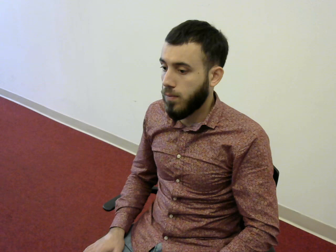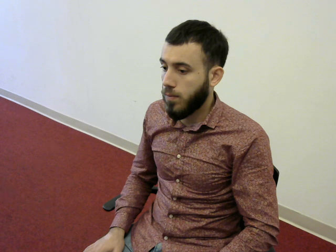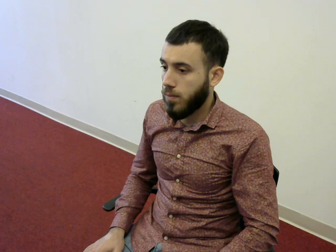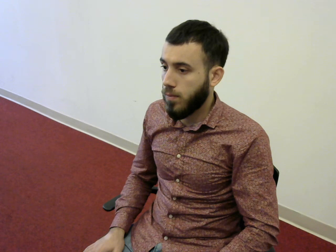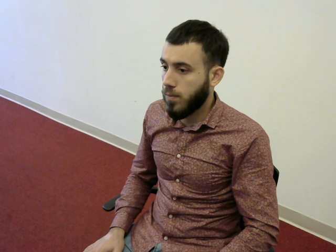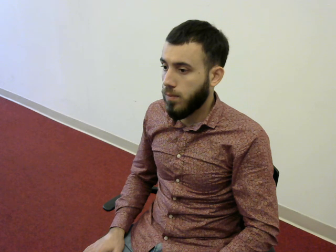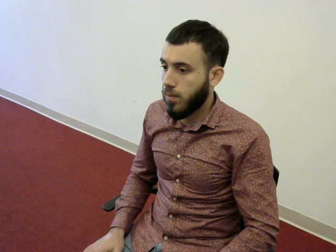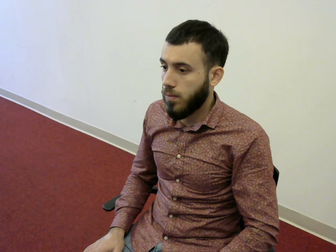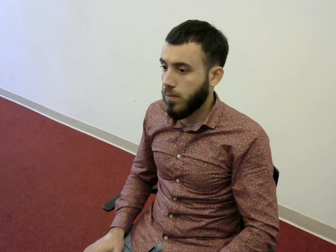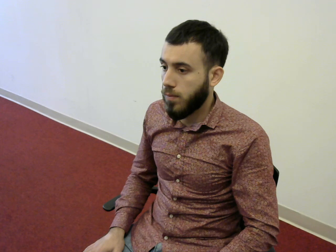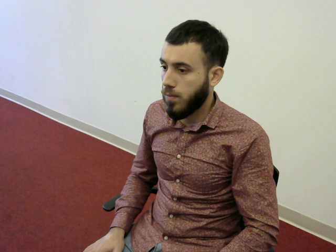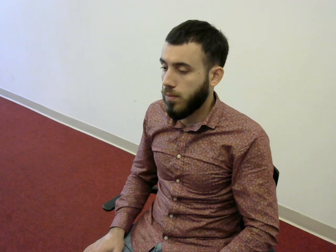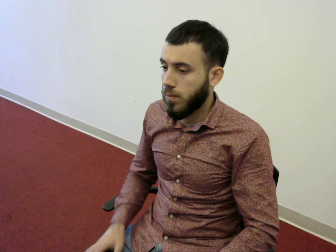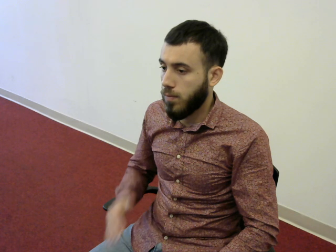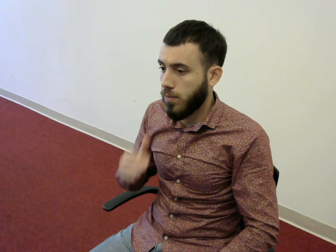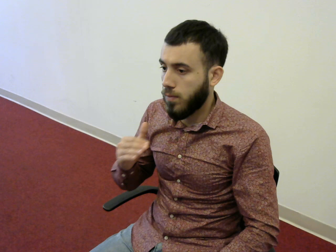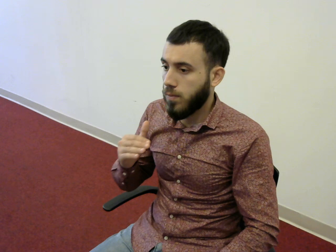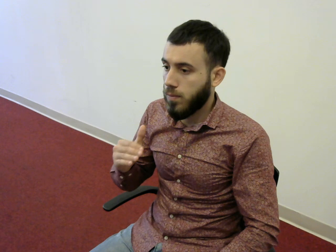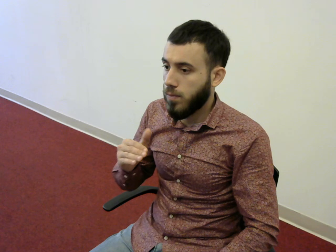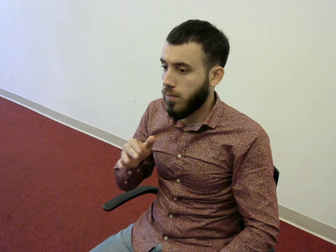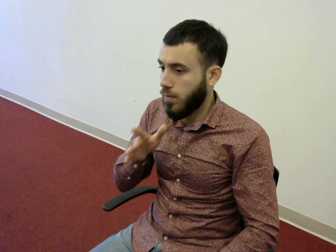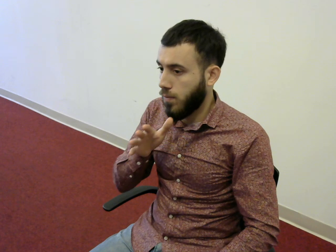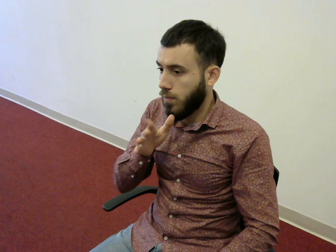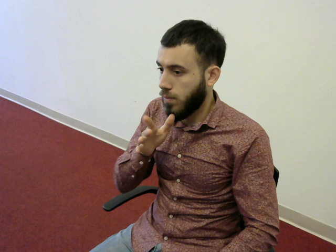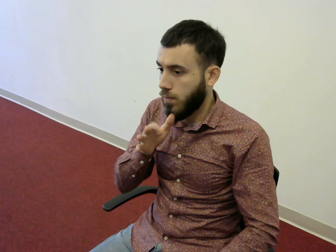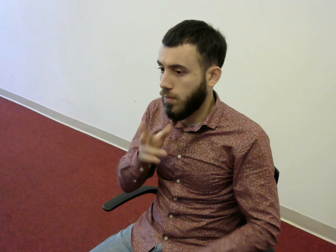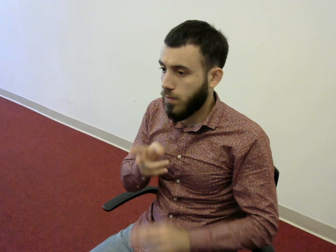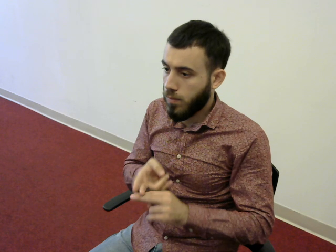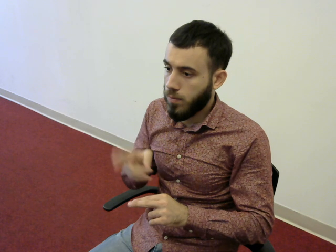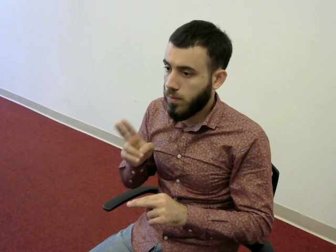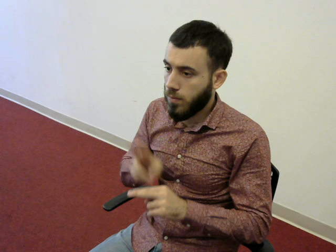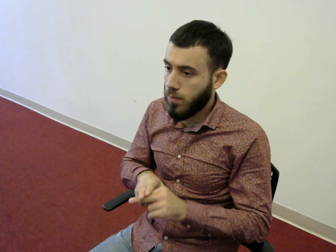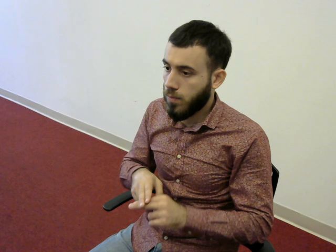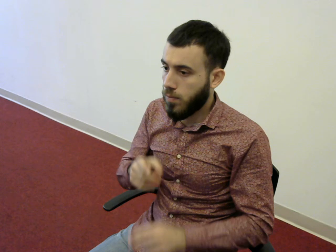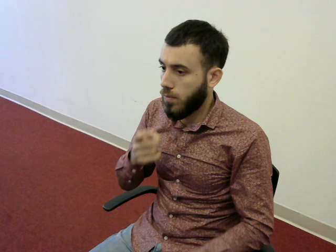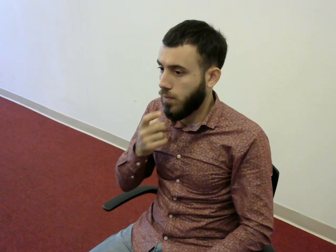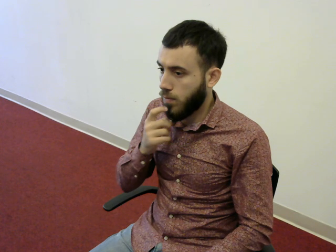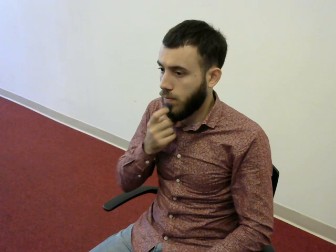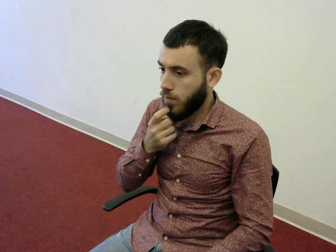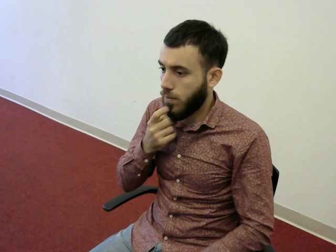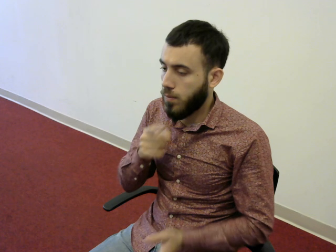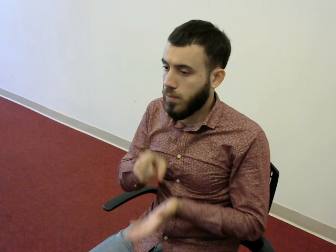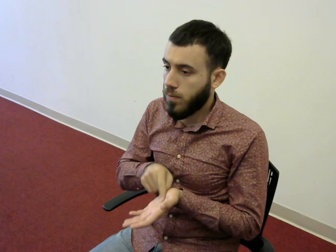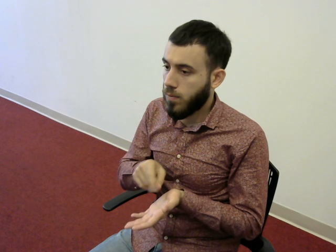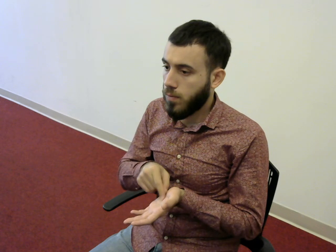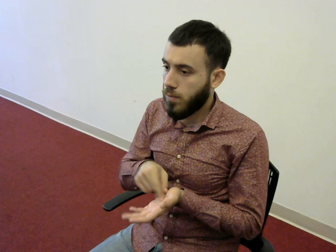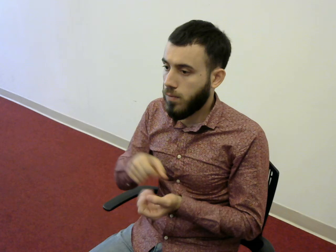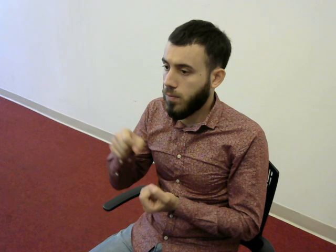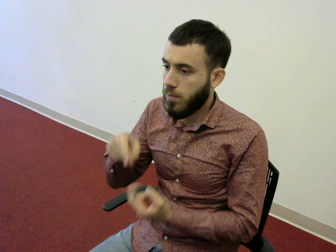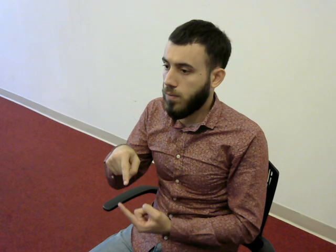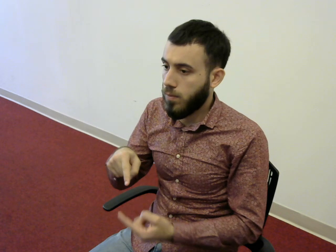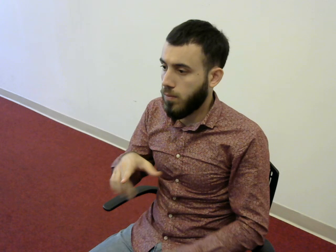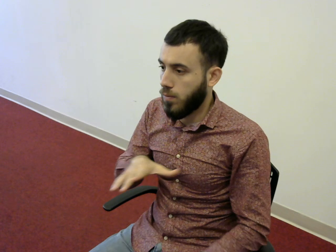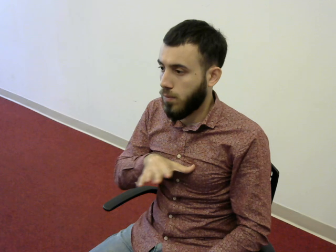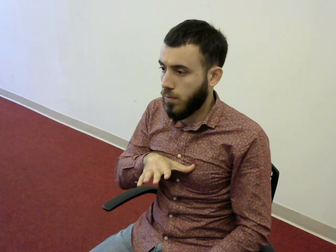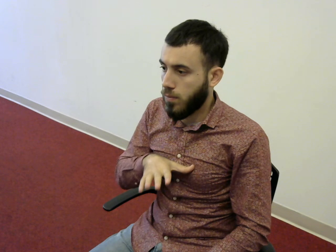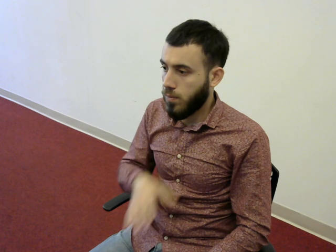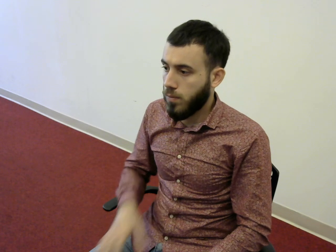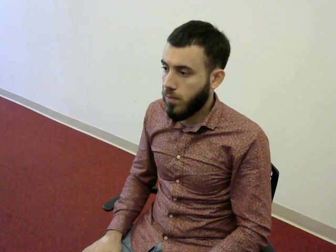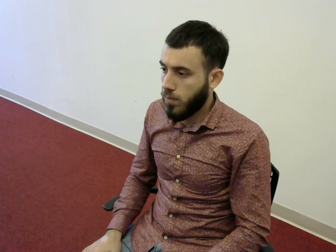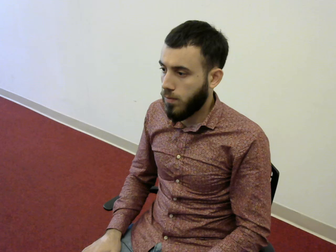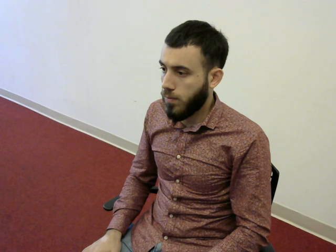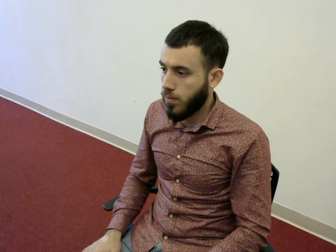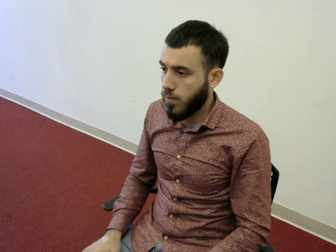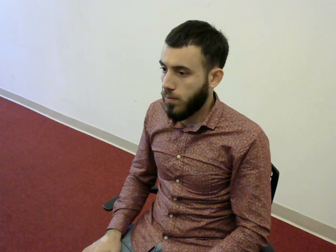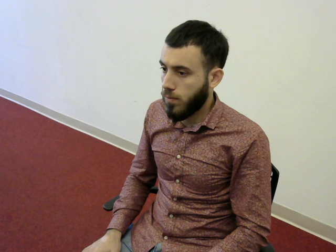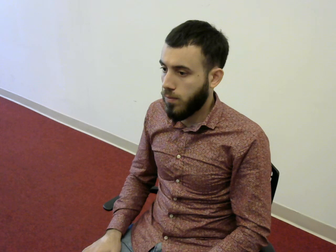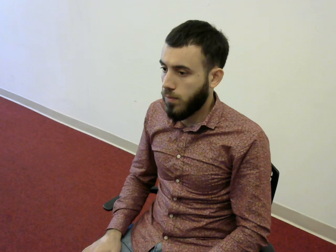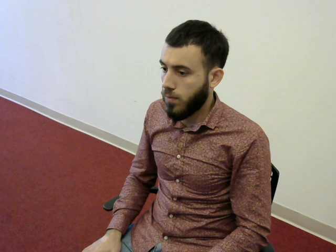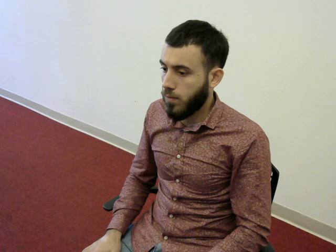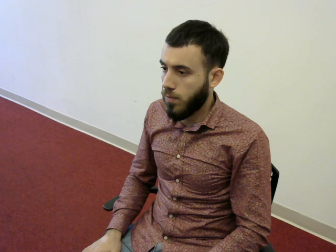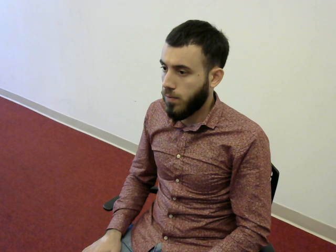Sizə yaşa görə əmək pensiyası təyin olunub